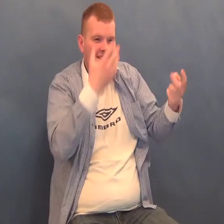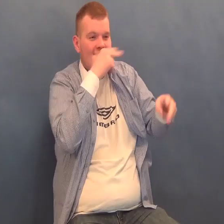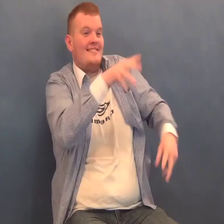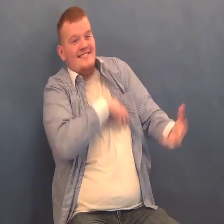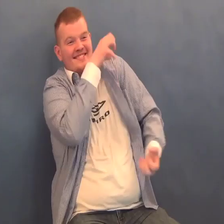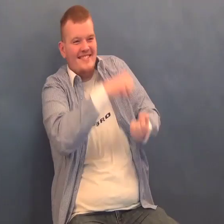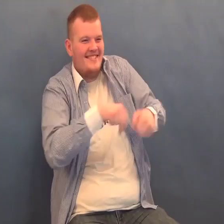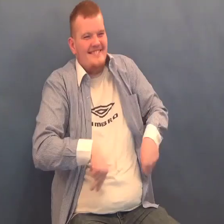Tak wygląda, więc jak go zobaczył, to się przestraszył.